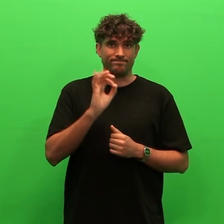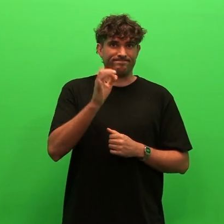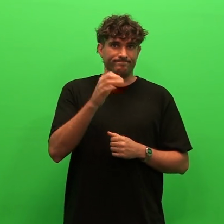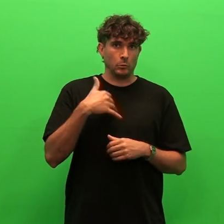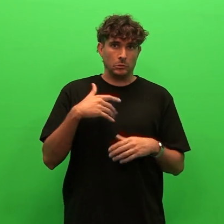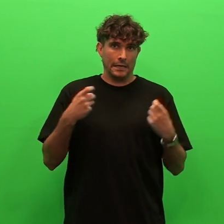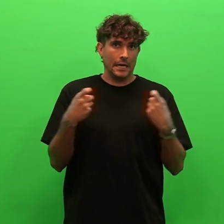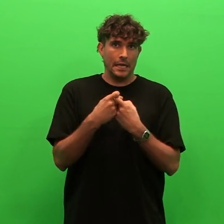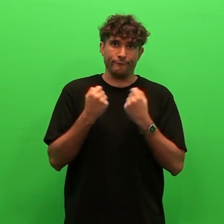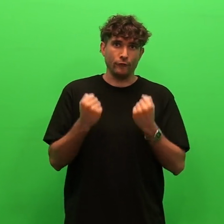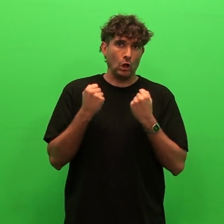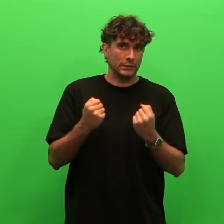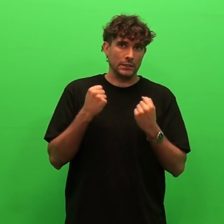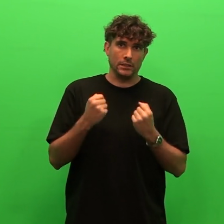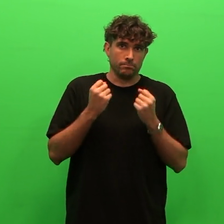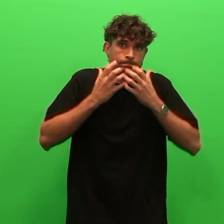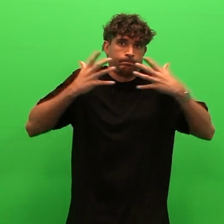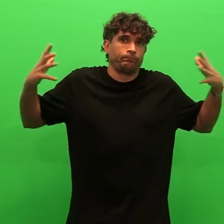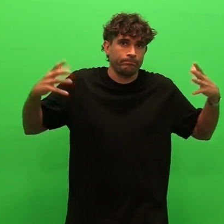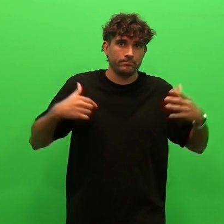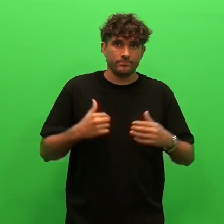Sí, tinc molta al·lèrgia, m'inflo moltíssim!